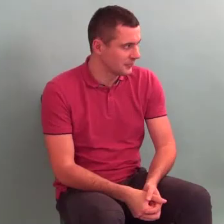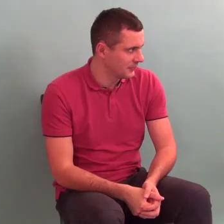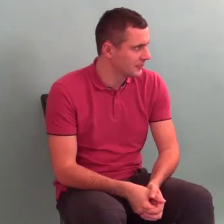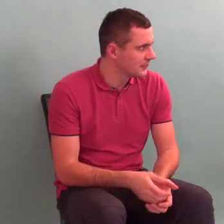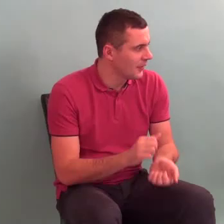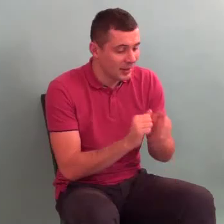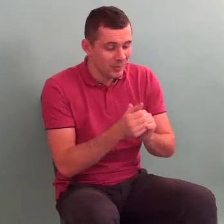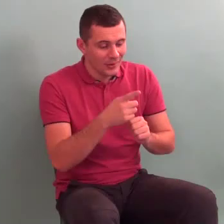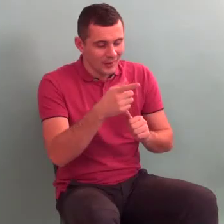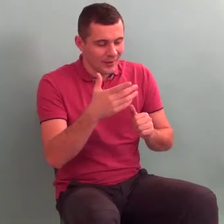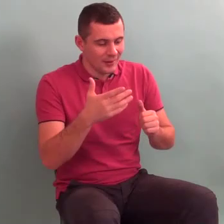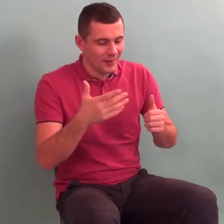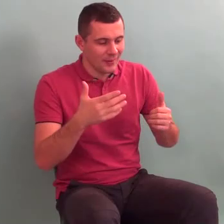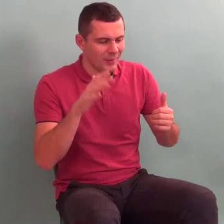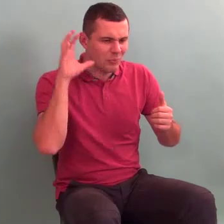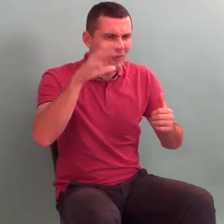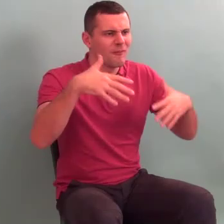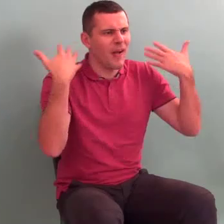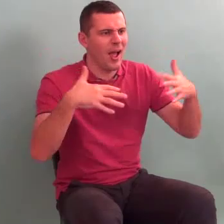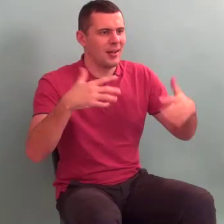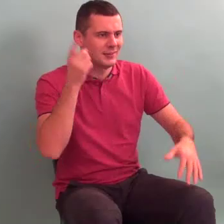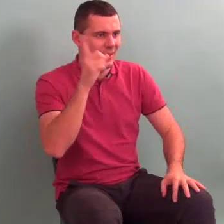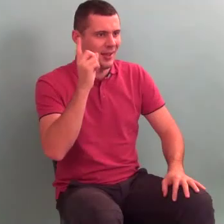Albo... zakaz kąpieli w wannie.